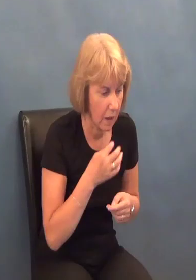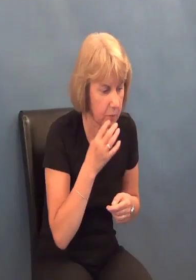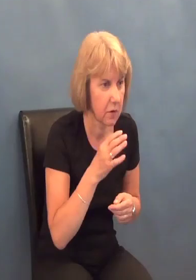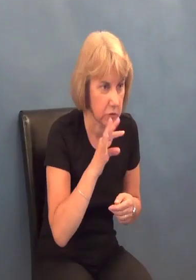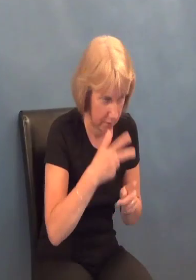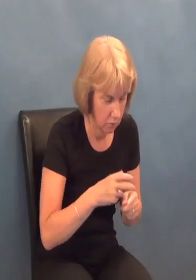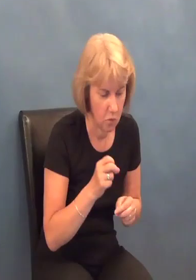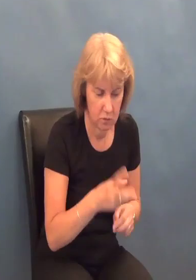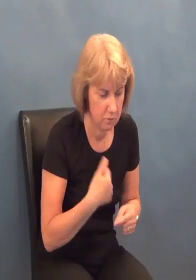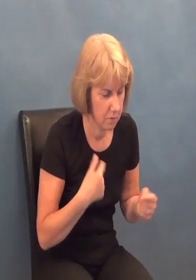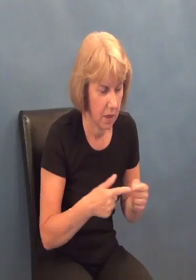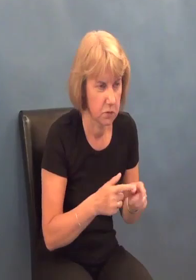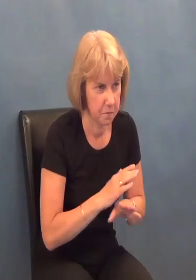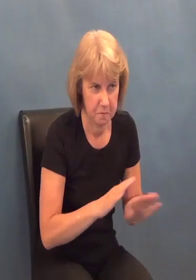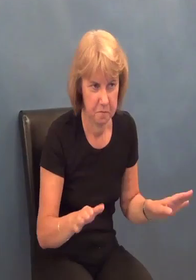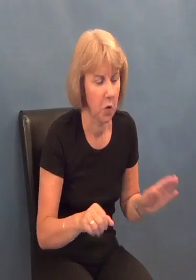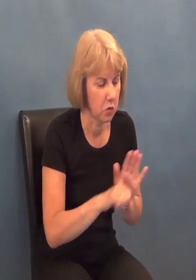Lepiej. Czwarta trzydzieści, okej, mi pasuje.